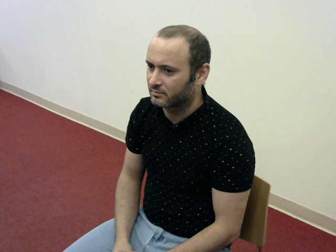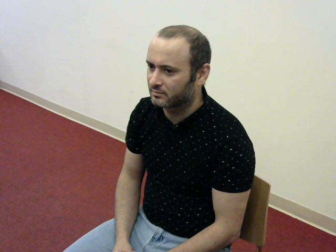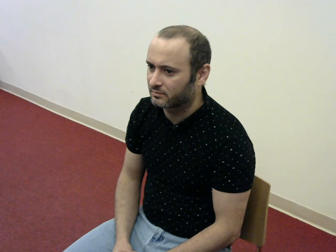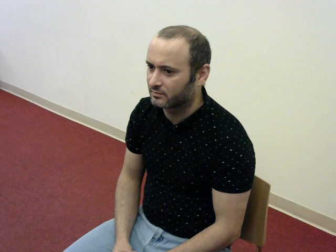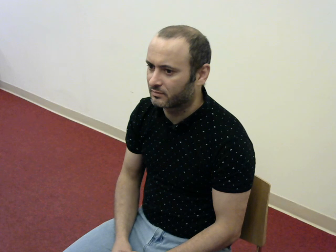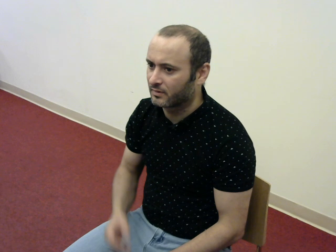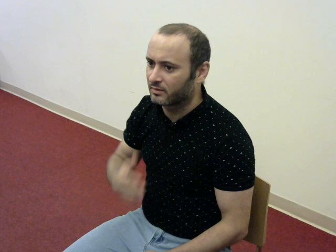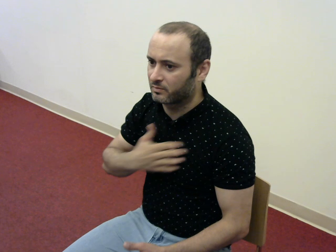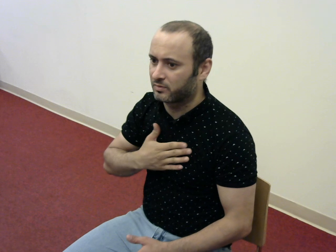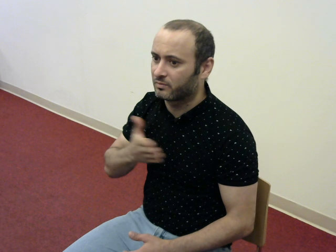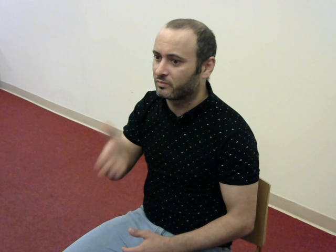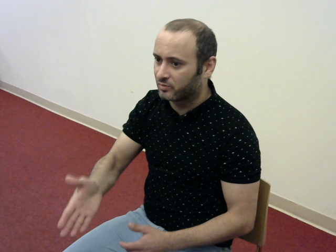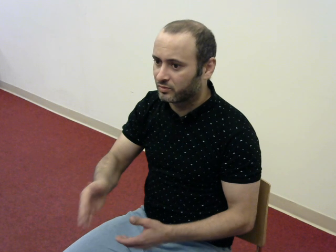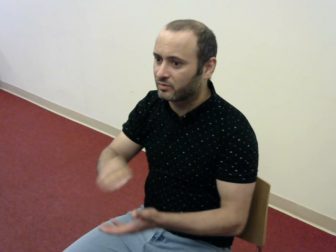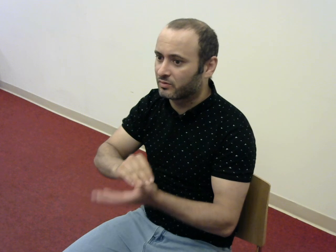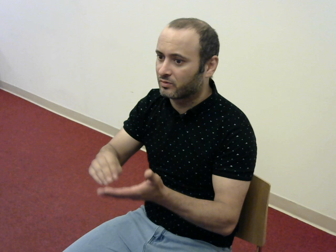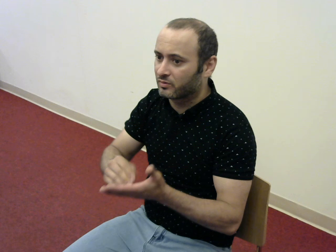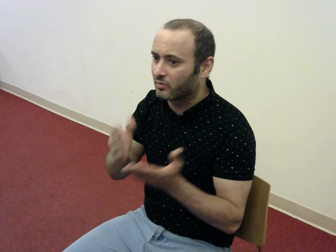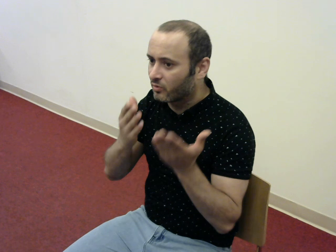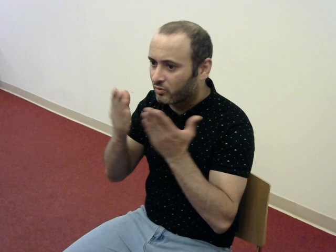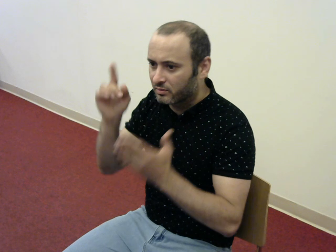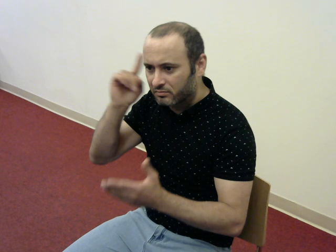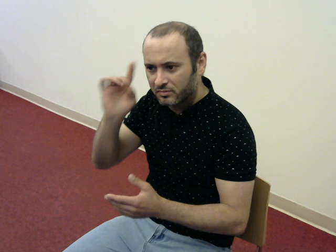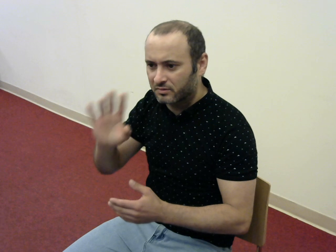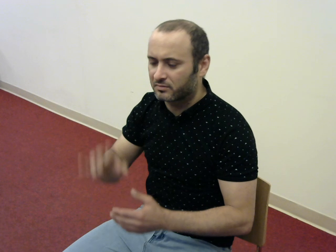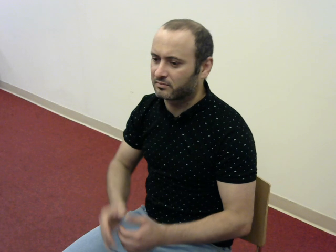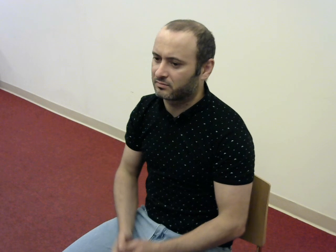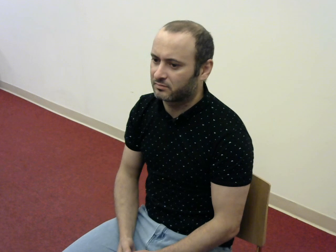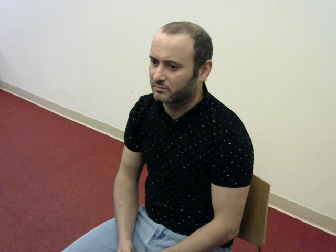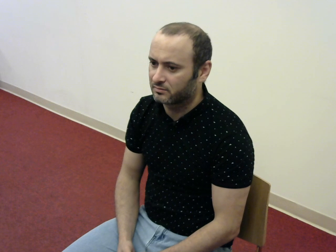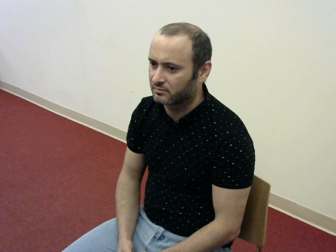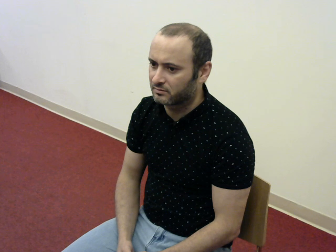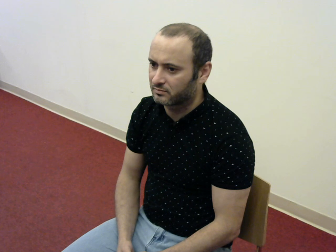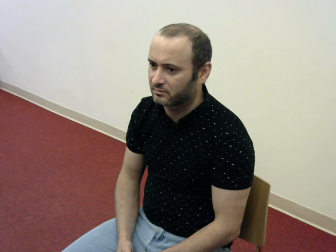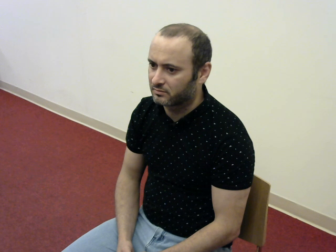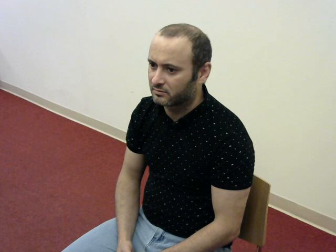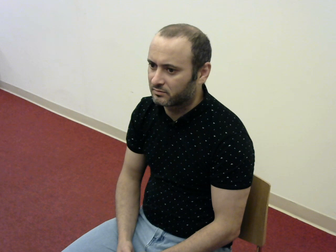Mən bu yazını oxuya bilmirəm